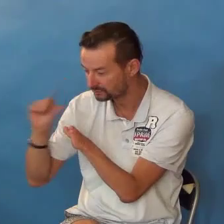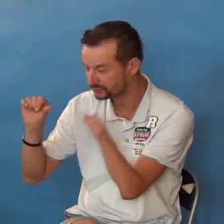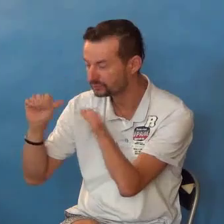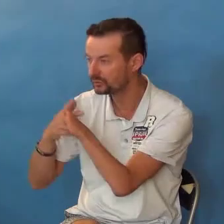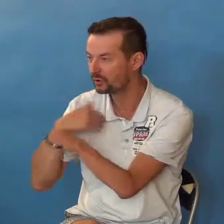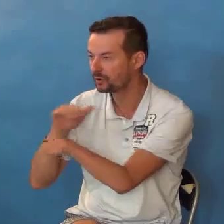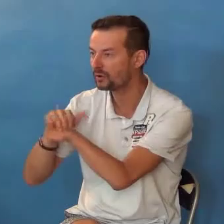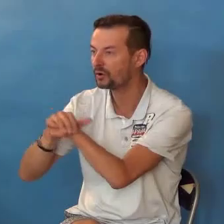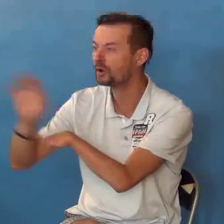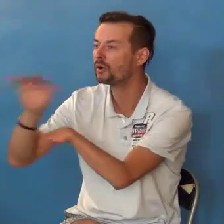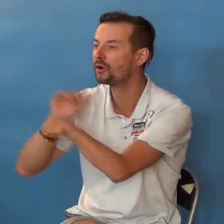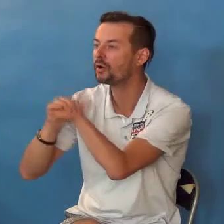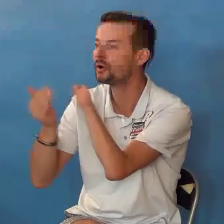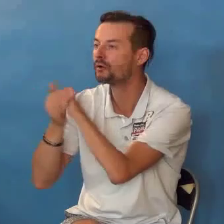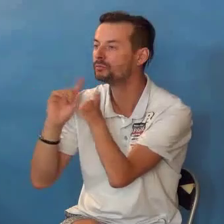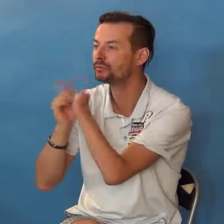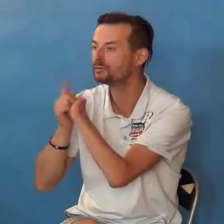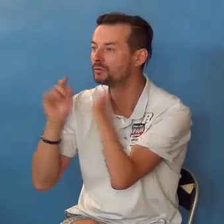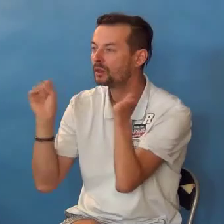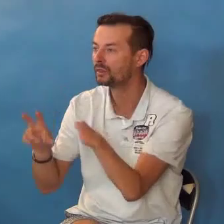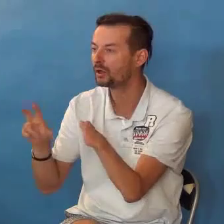O szóstej trzydzieści spotykam się z kolegą, idziemy do kina.